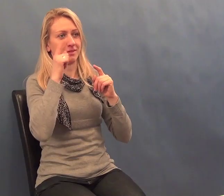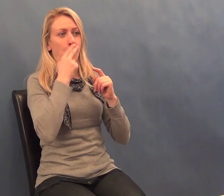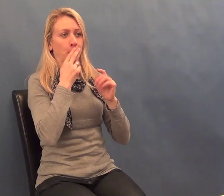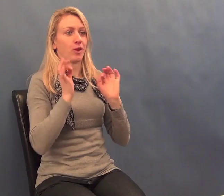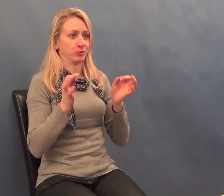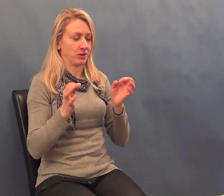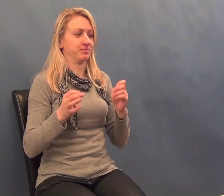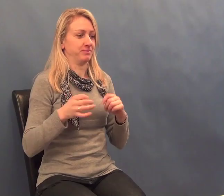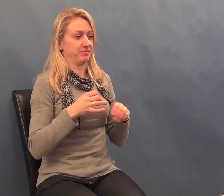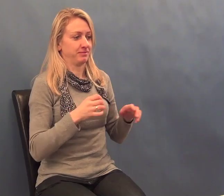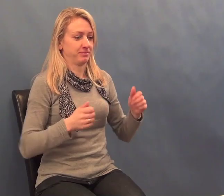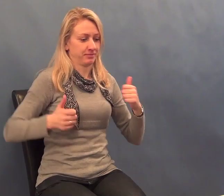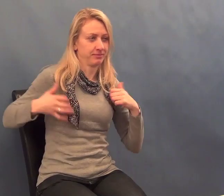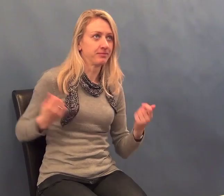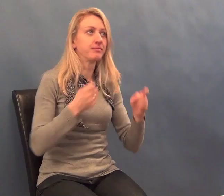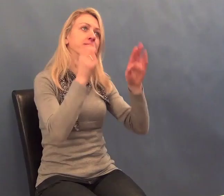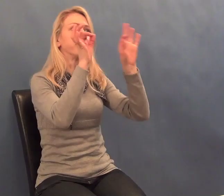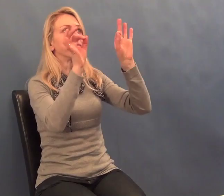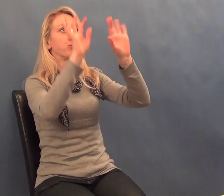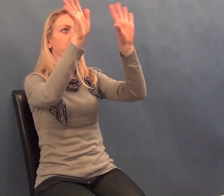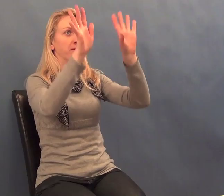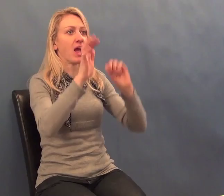Charlie odpowiada: dobrze. Zdejmuje szkło i naprawia okno.